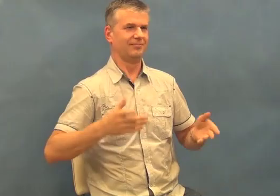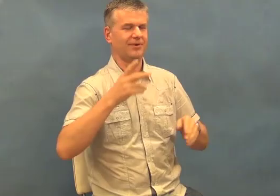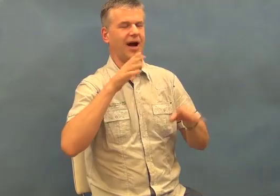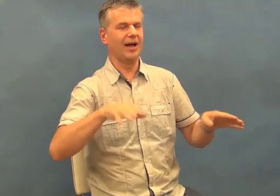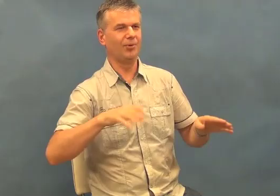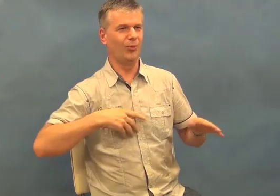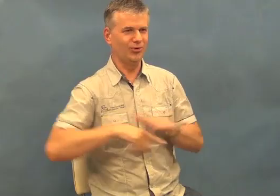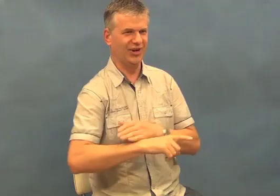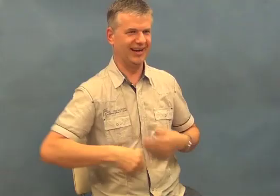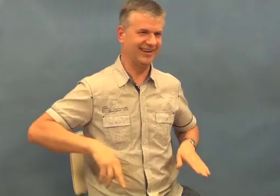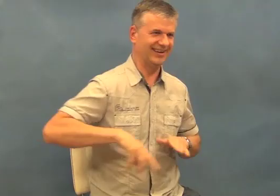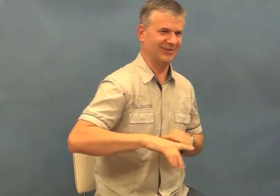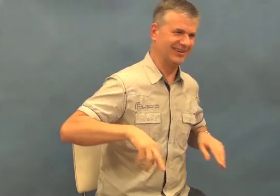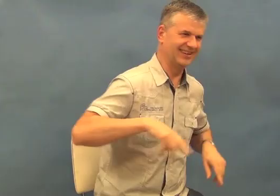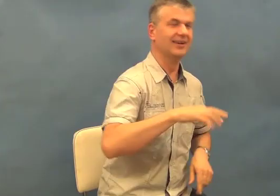Charlie Chaplin ucieka.